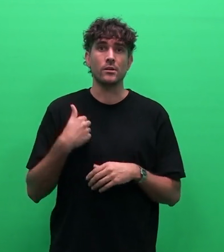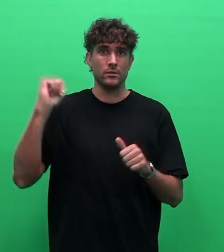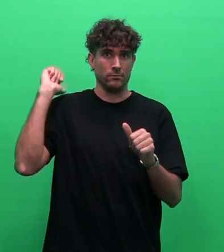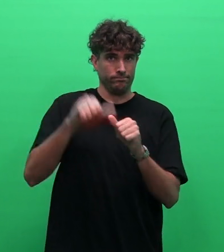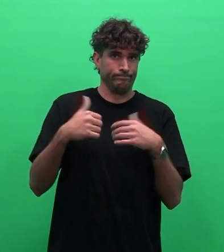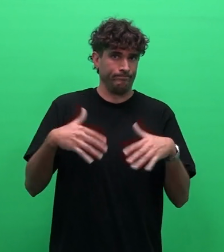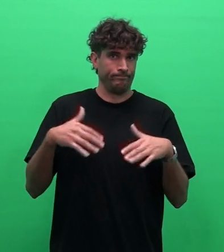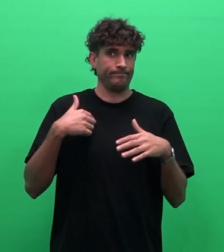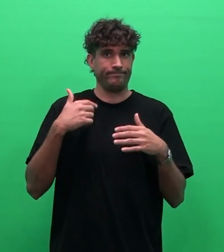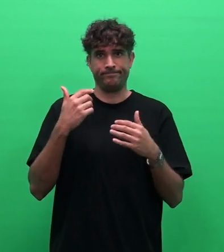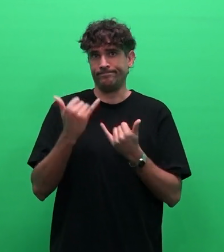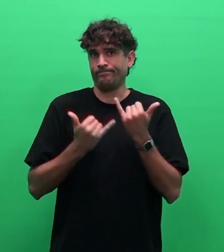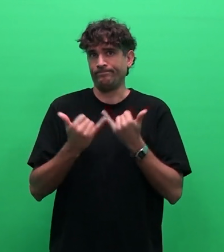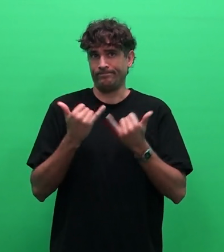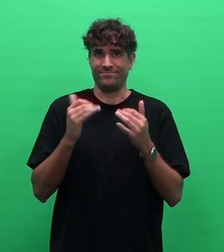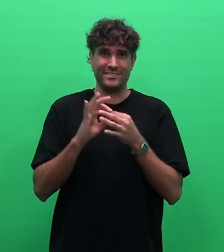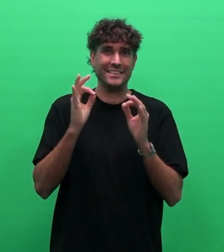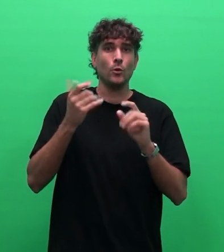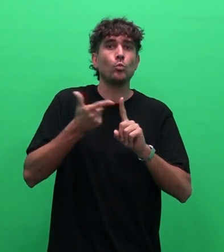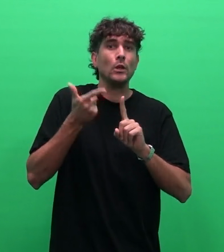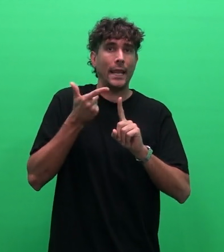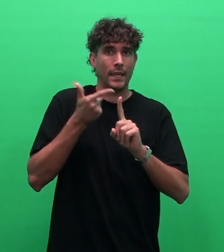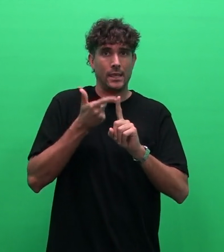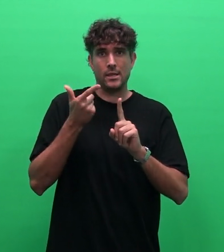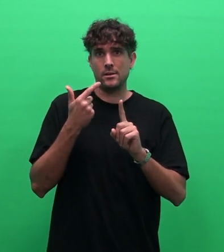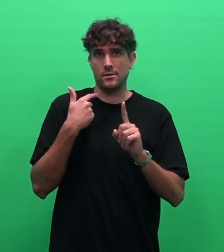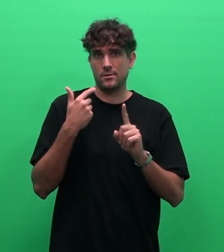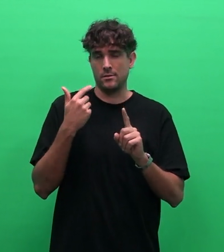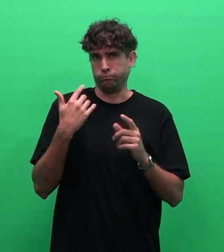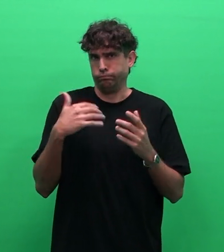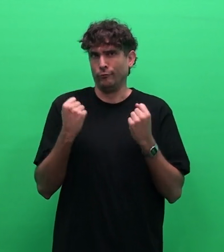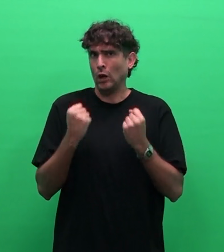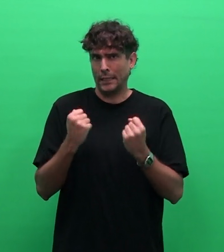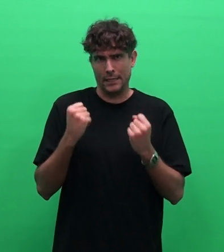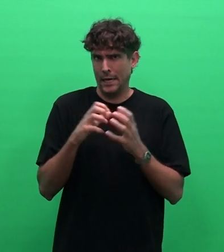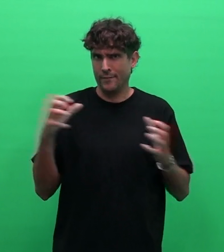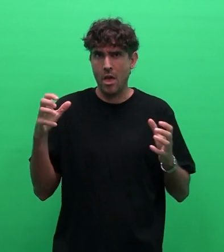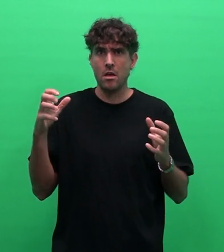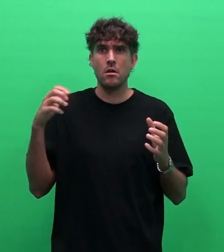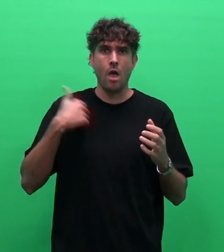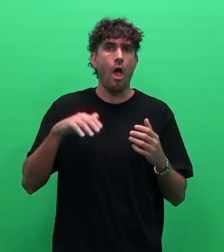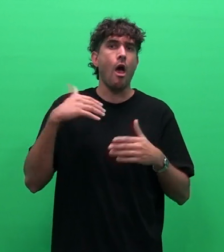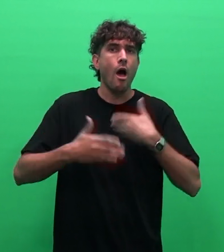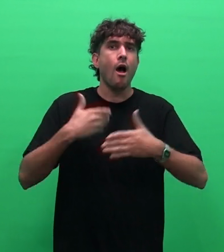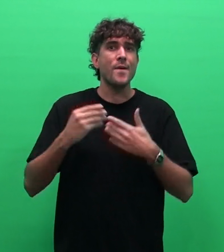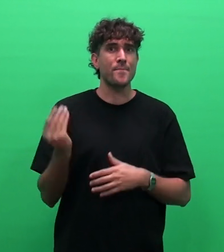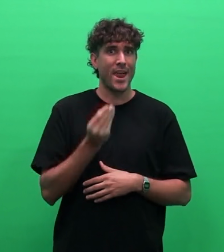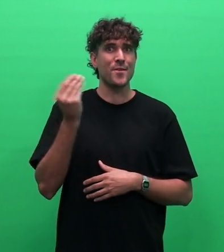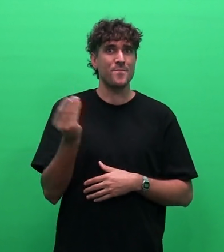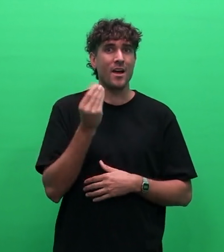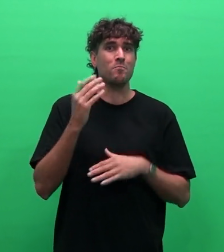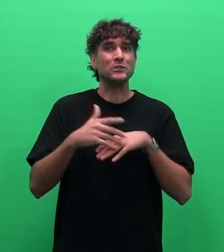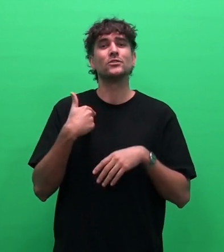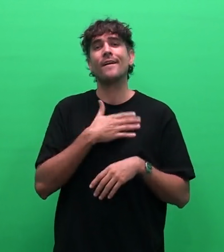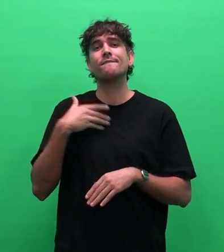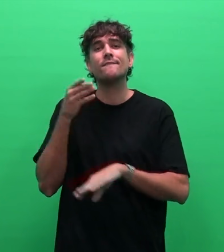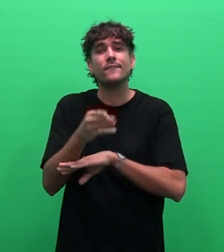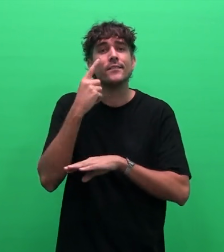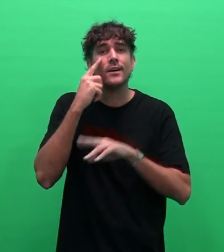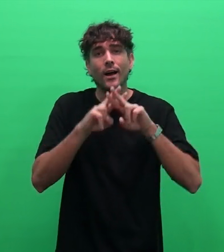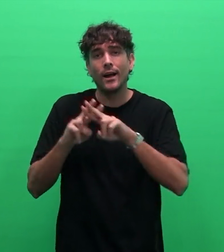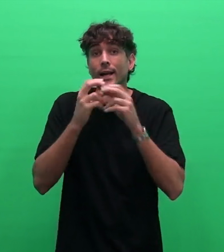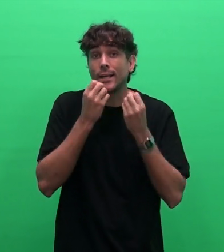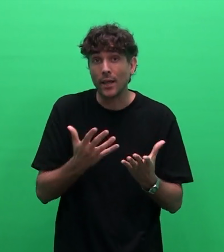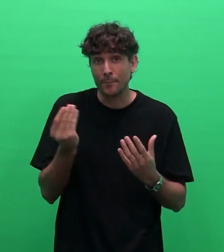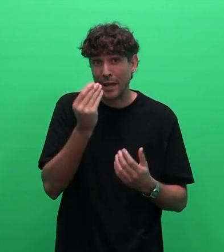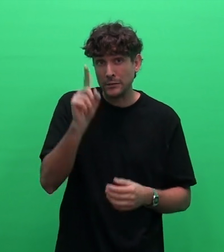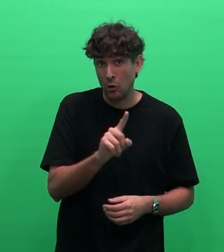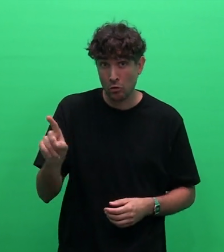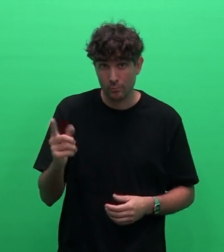Fins ara he tingut problemes amb el gluten, era força greu però ha anat millorant, per això he vingut, per veure si em poden fer una revisió i saber si he millorat o no.